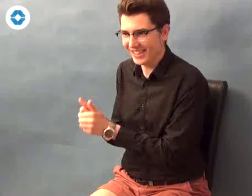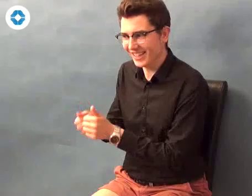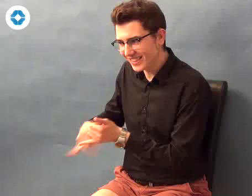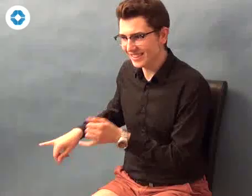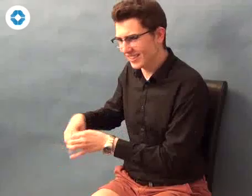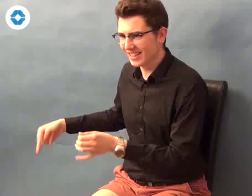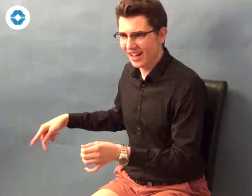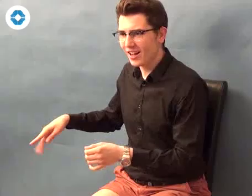Kopie go, żeby odszedł.